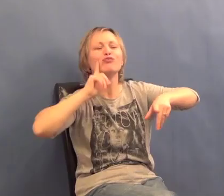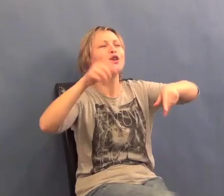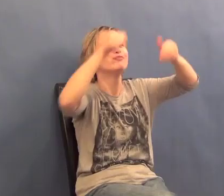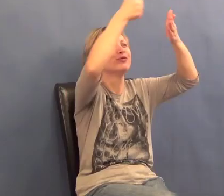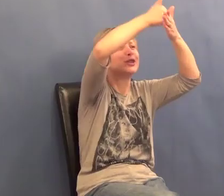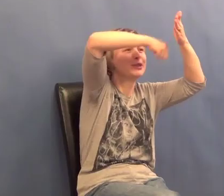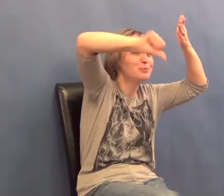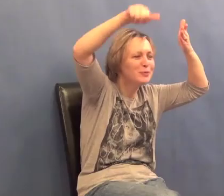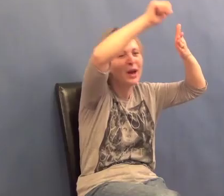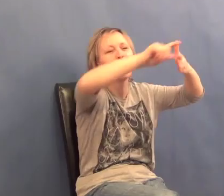Następnie montuje okno, zakłada kit.